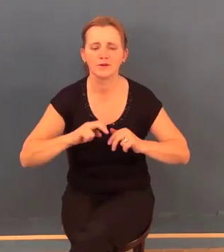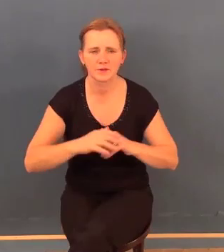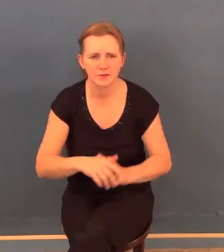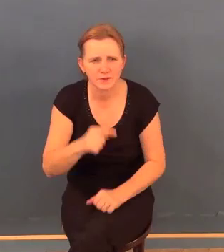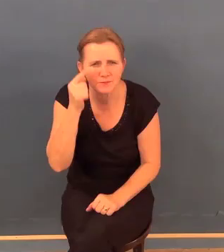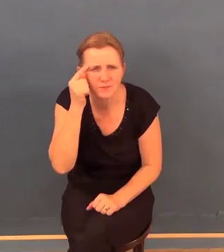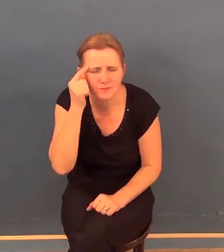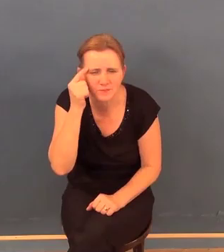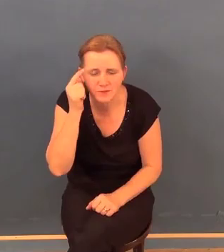Kot zastanawia się.